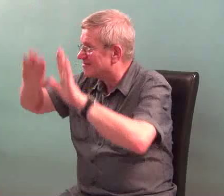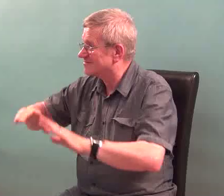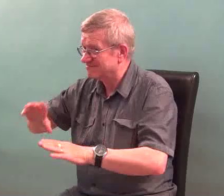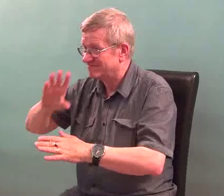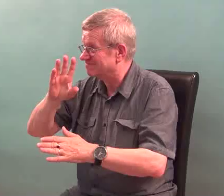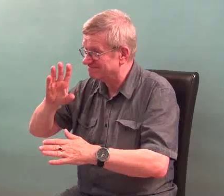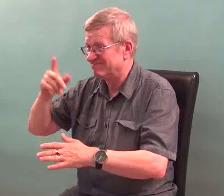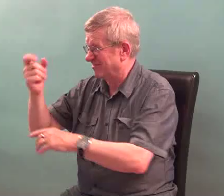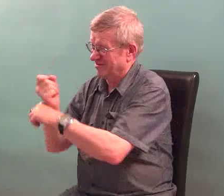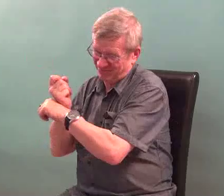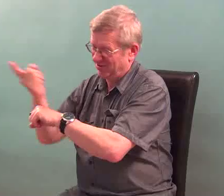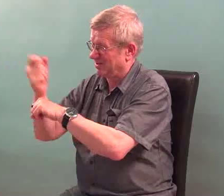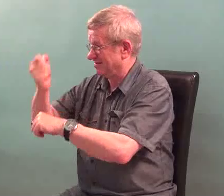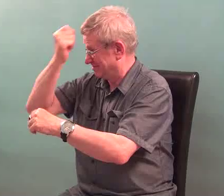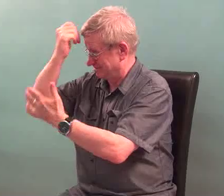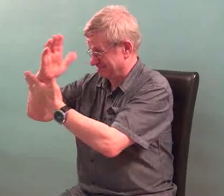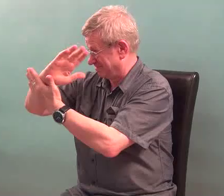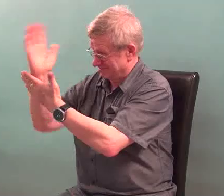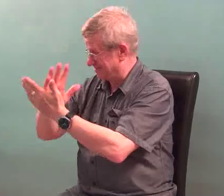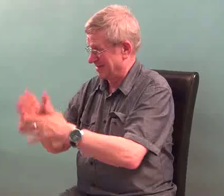Rozgląda się i rzuca kamieniem w okno, rozbijając je.